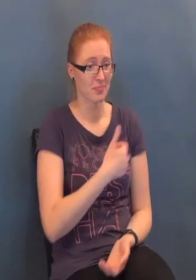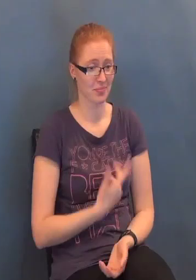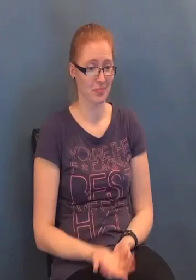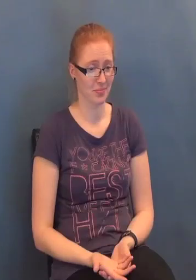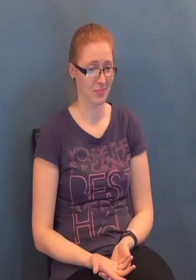Nie mogę.